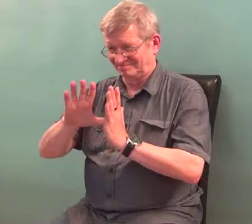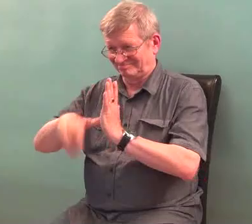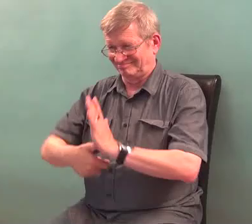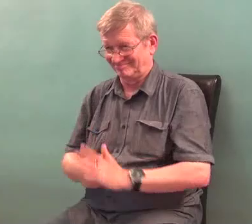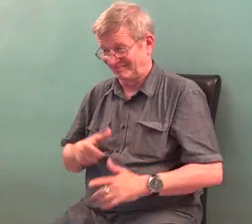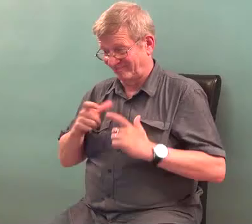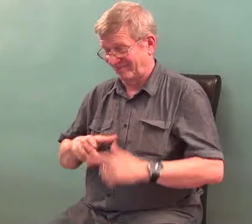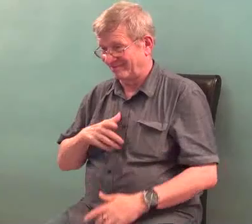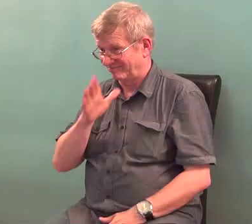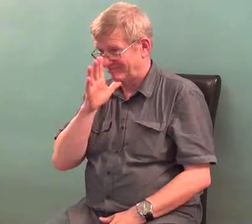Nie cierpię wsi.